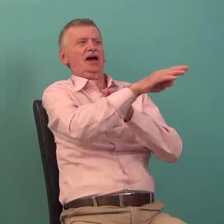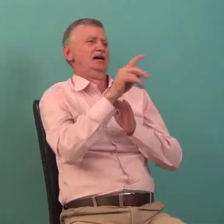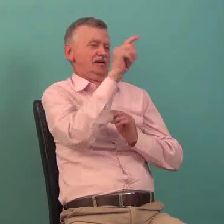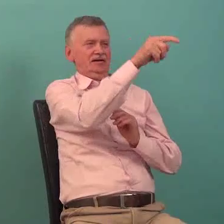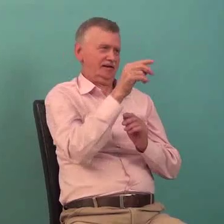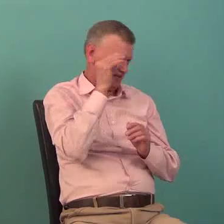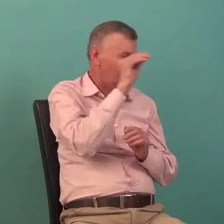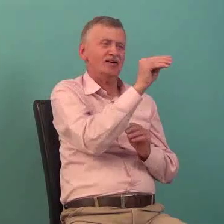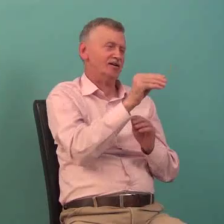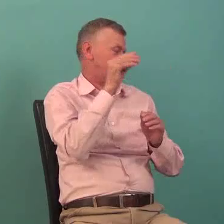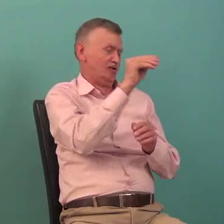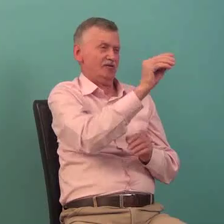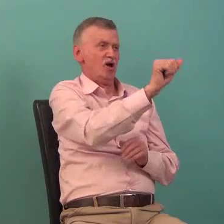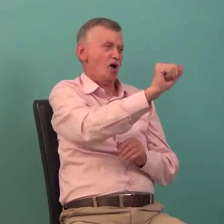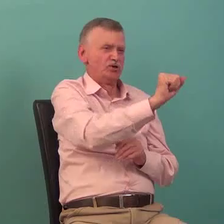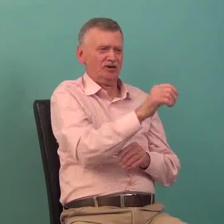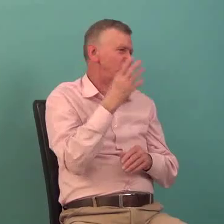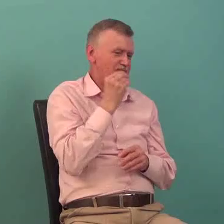Ucieka, żeby zawiadomić, obudzić babcię.